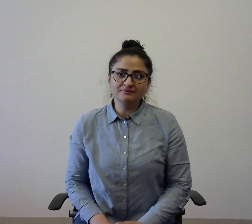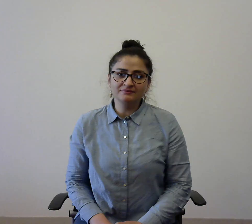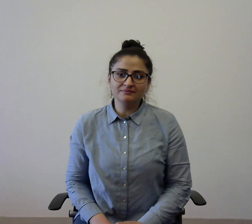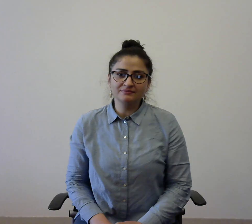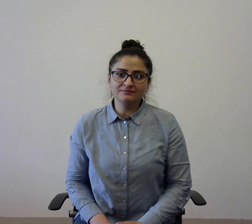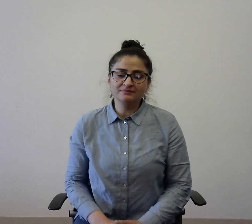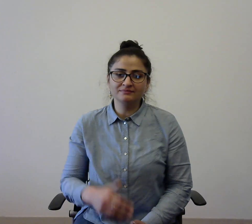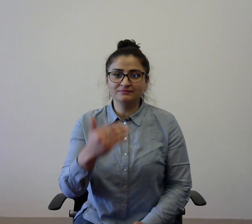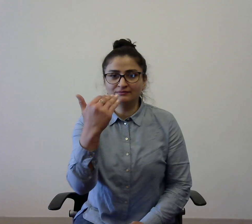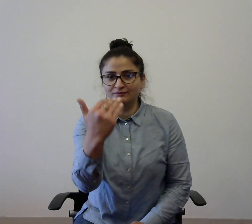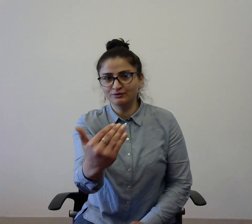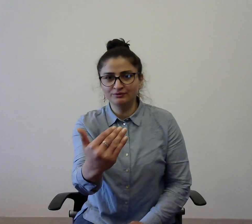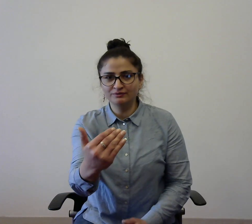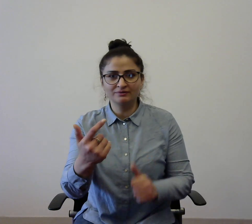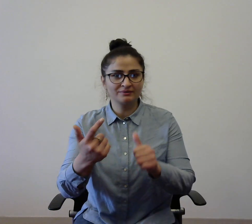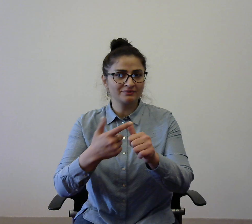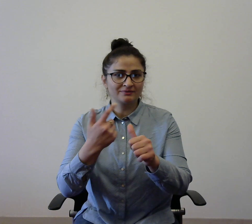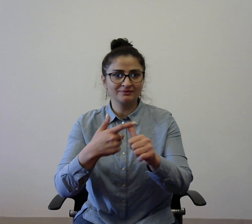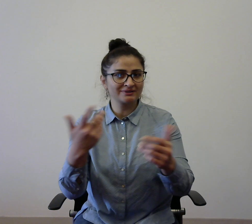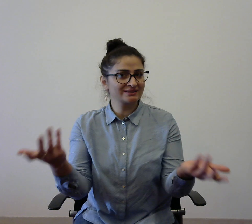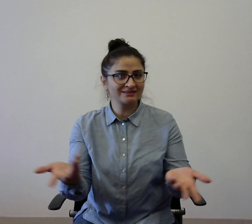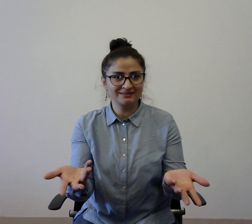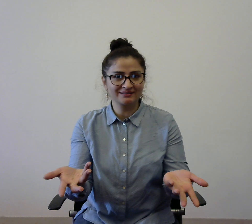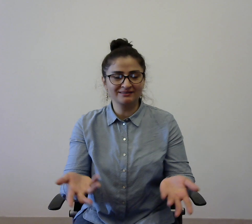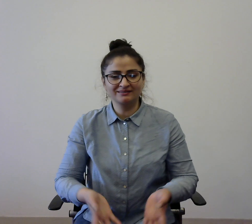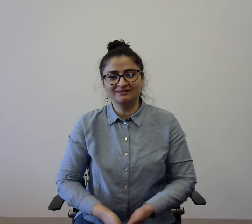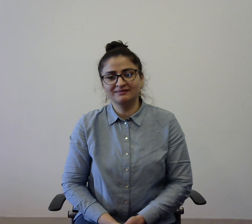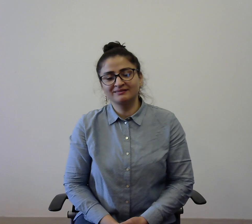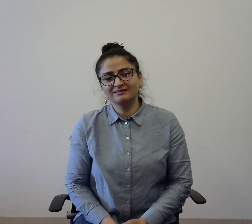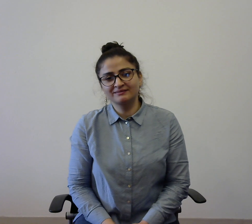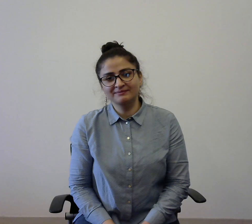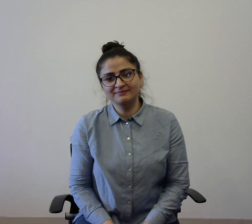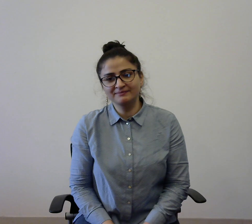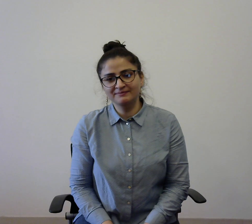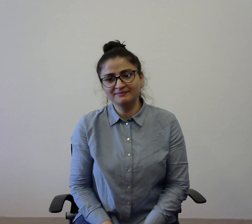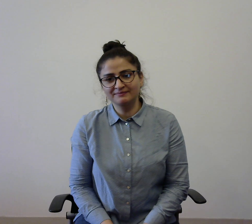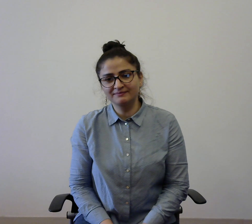Sizin adınız nədir?